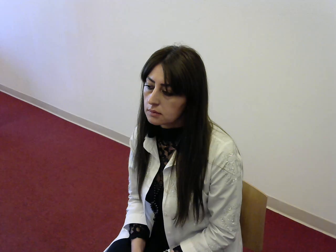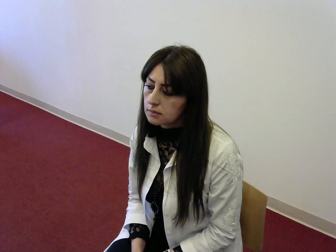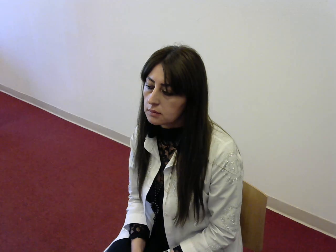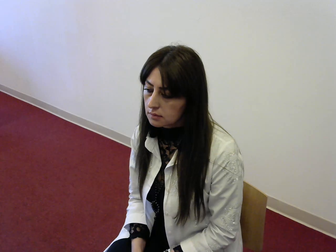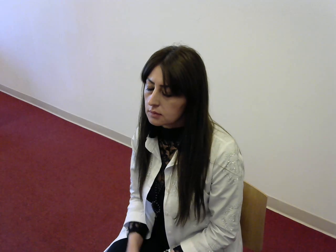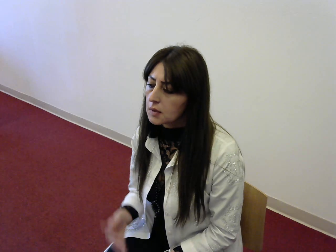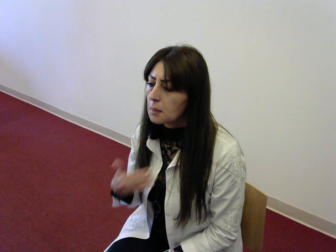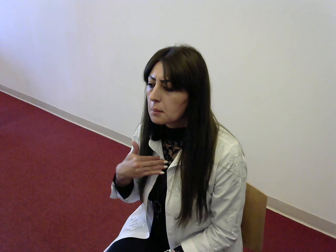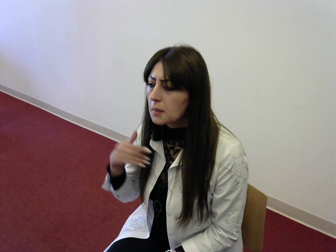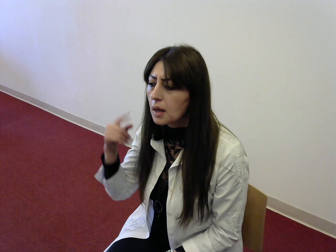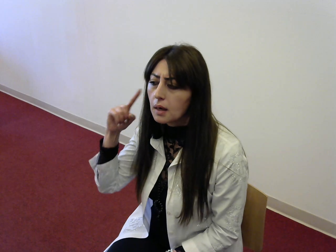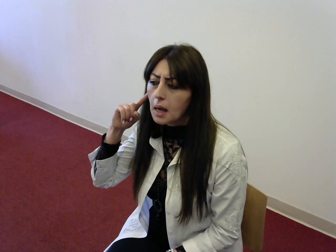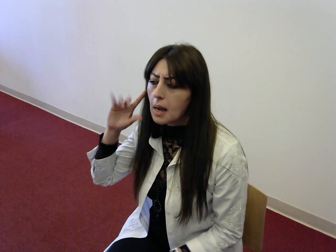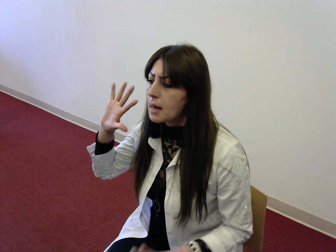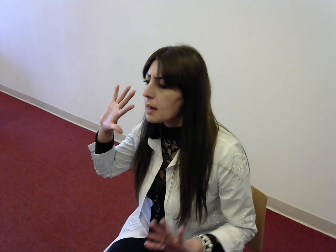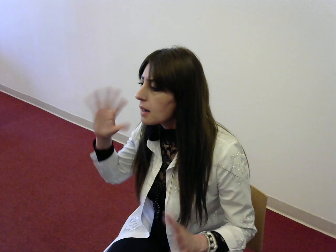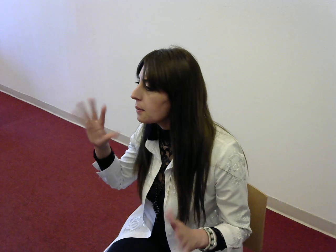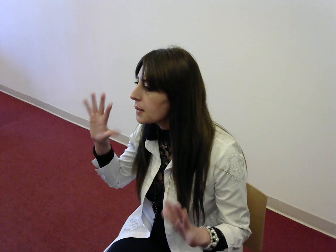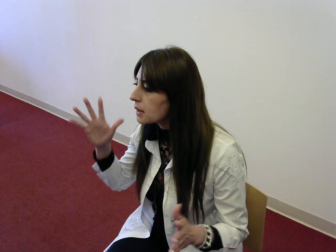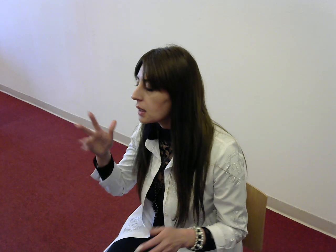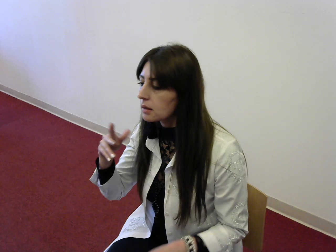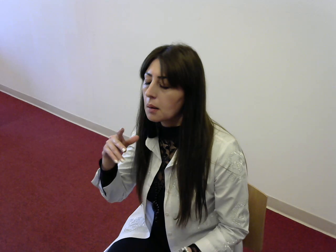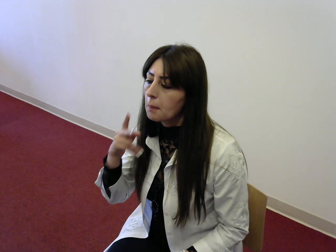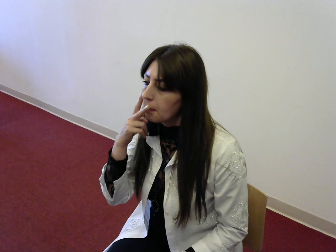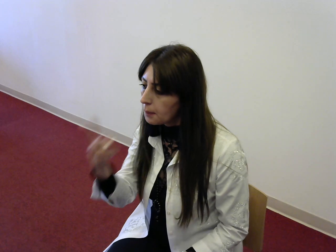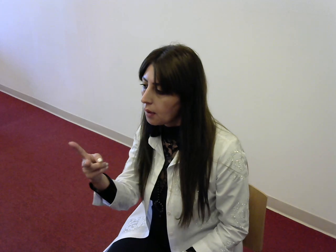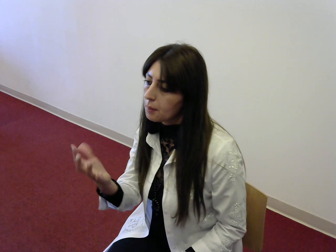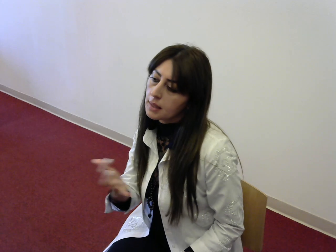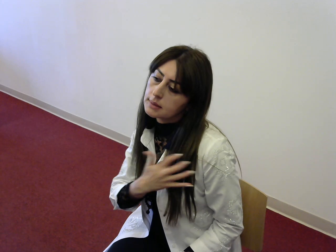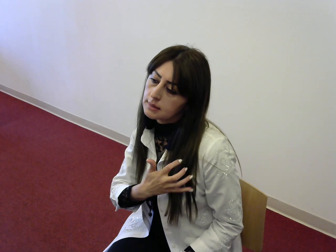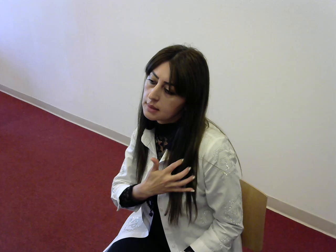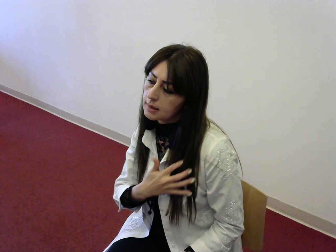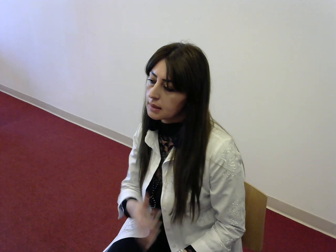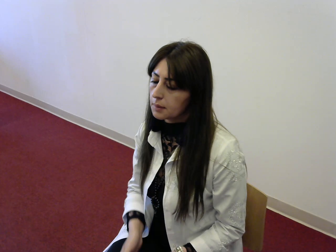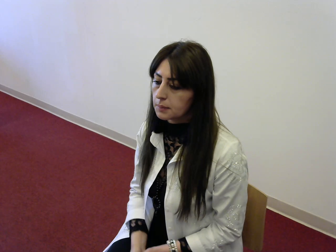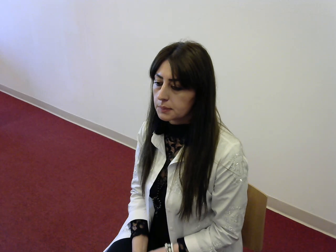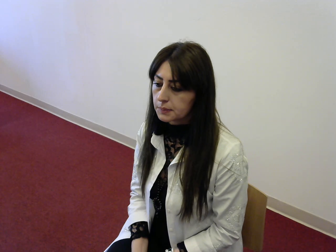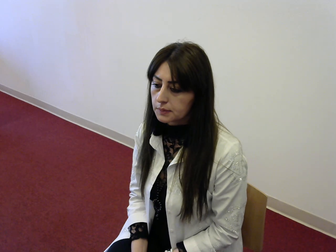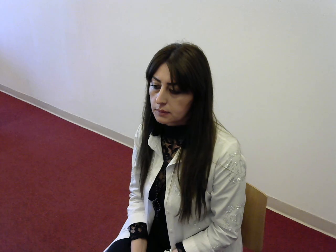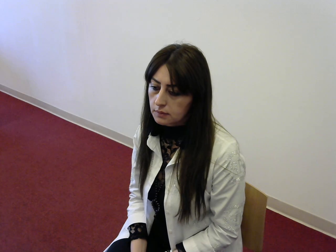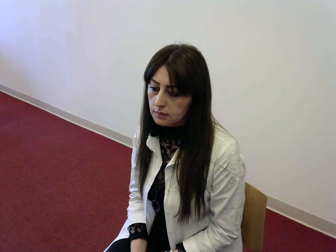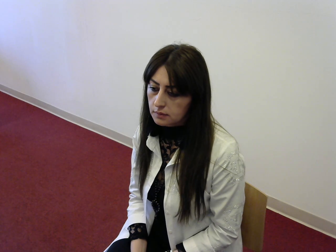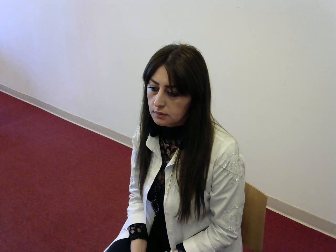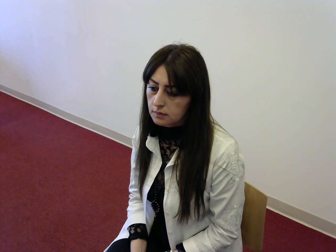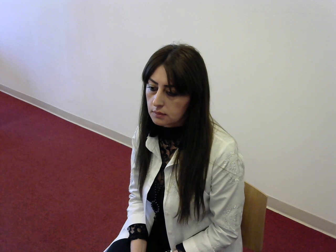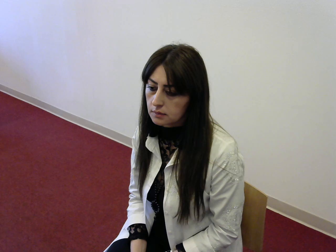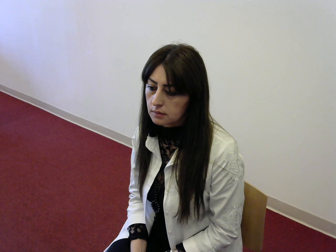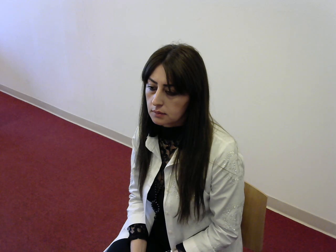Mən xəbərlərə baxmaq istəyirəm